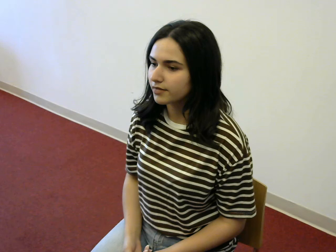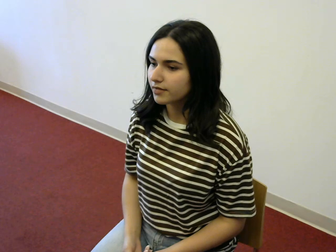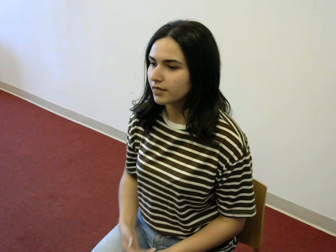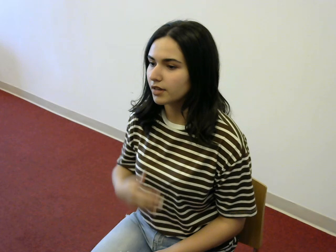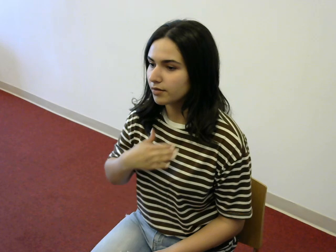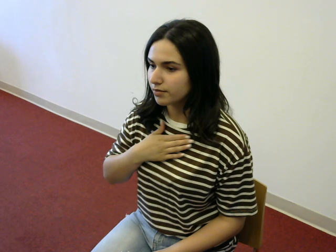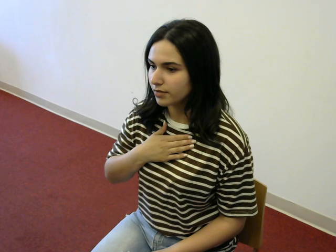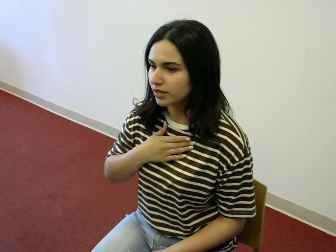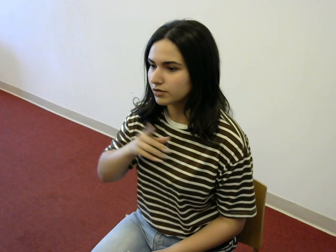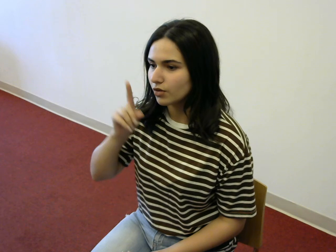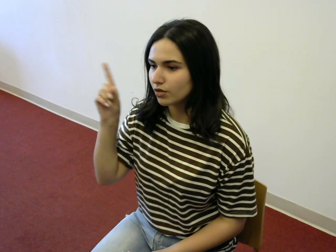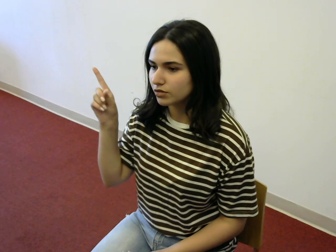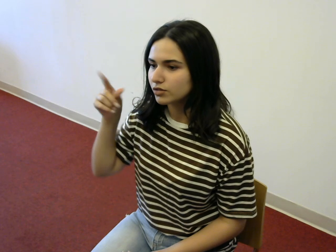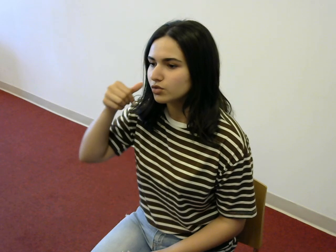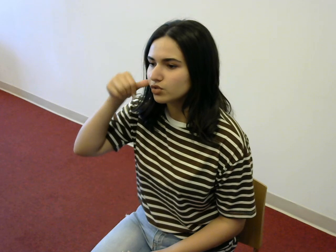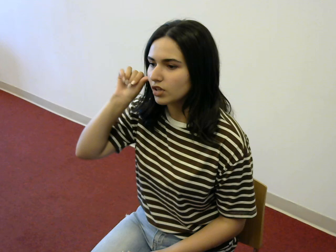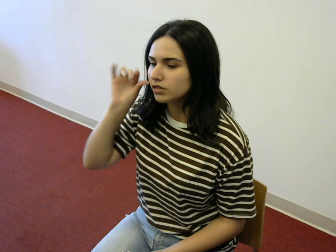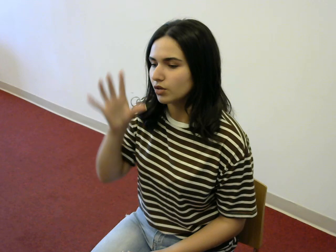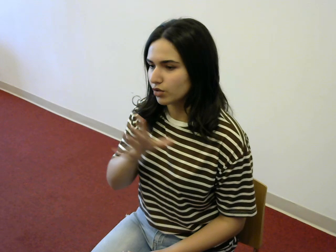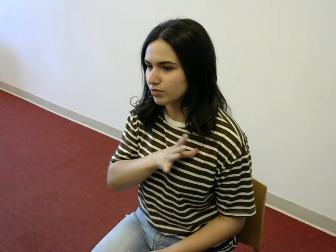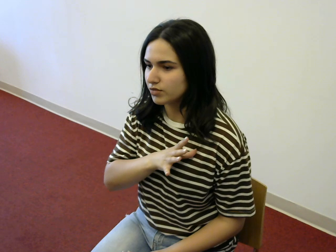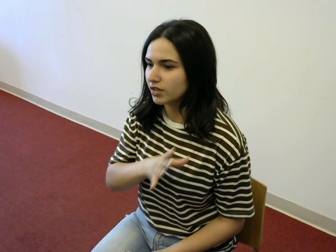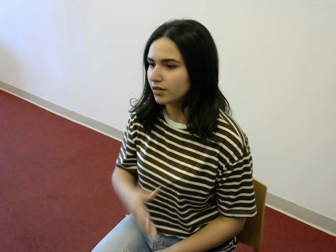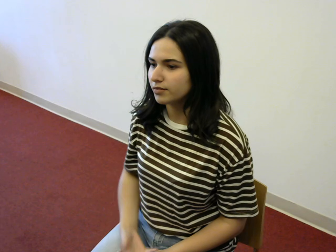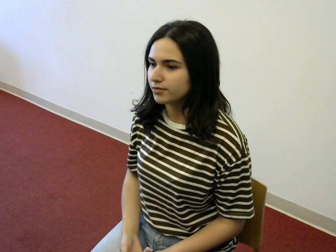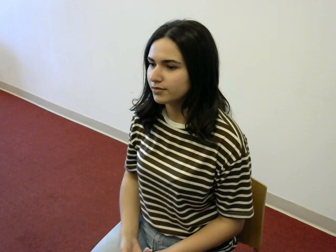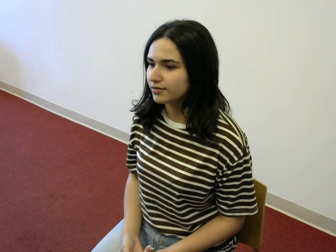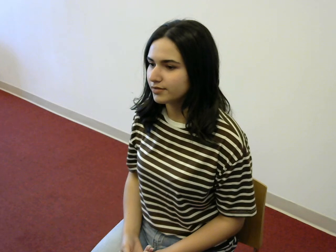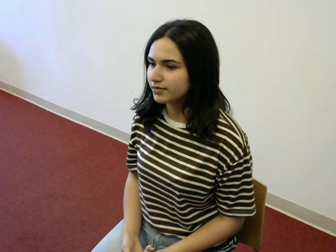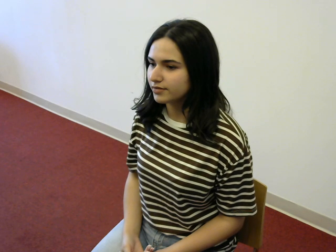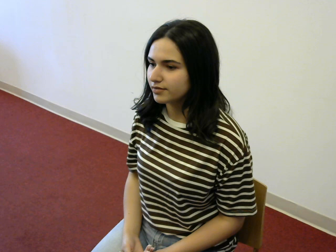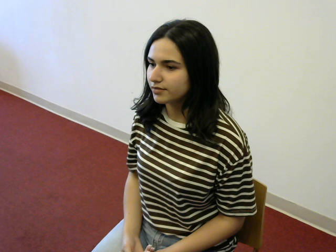Mən orda dünən olmuşam